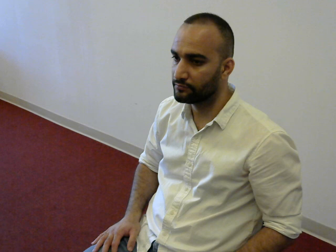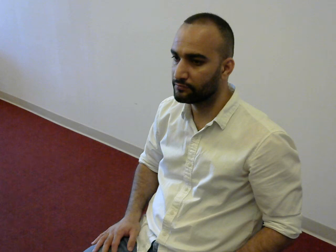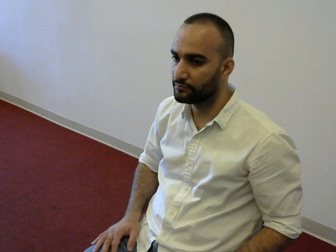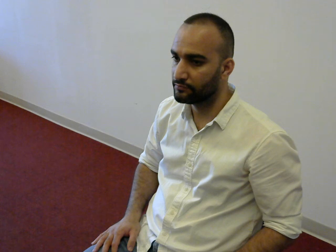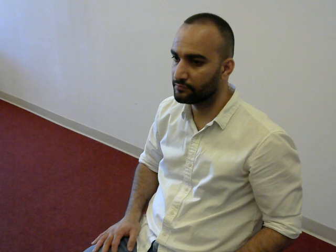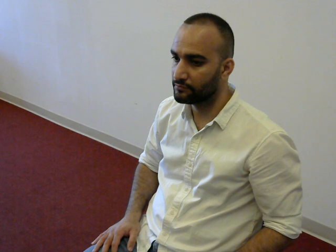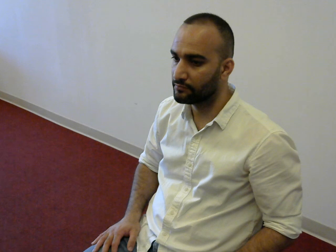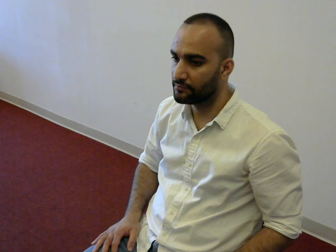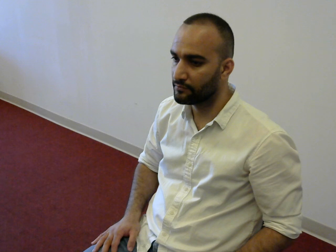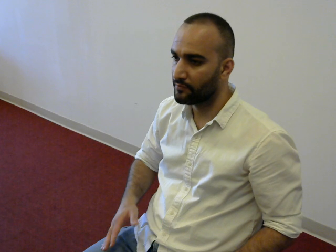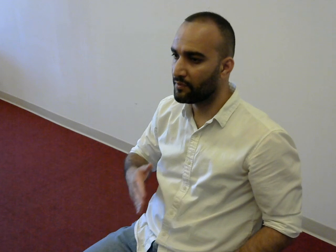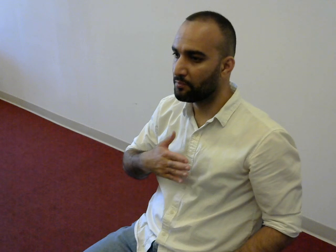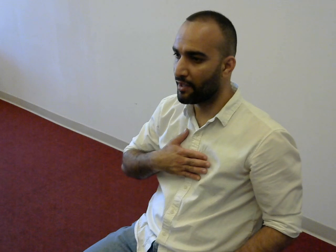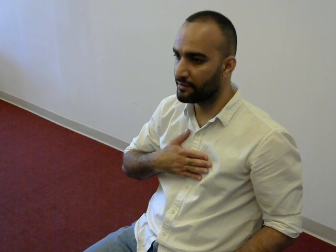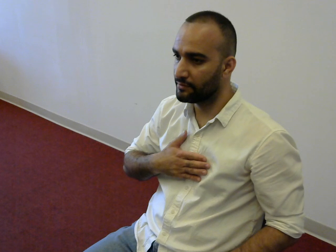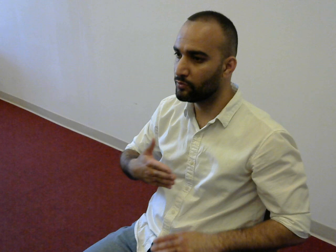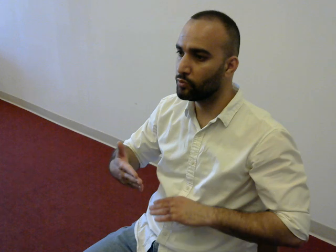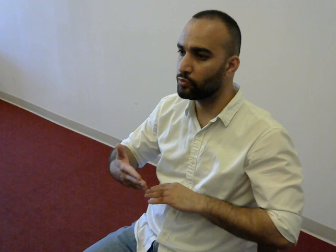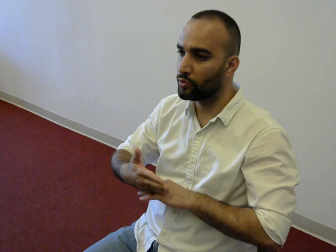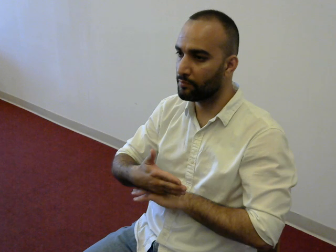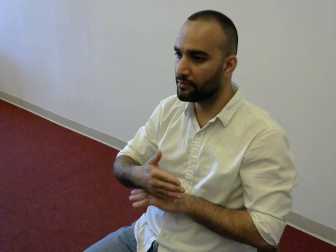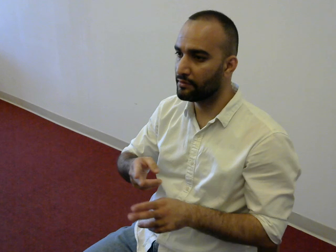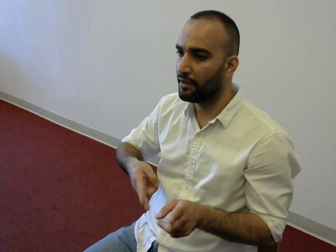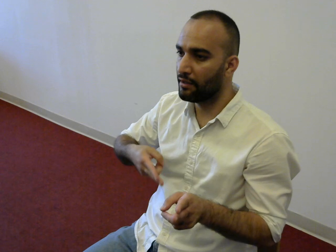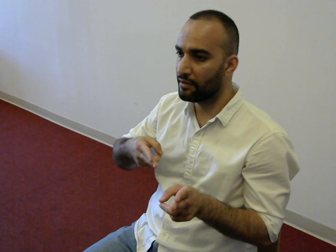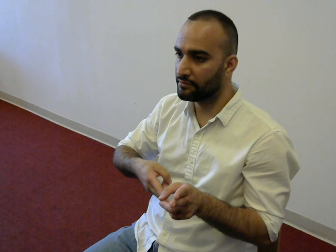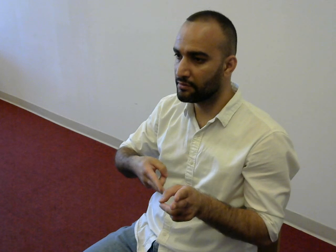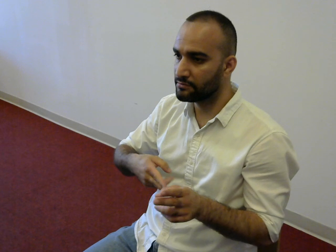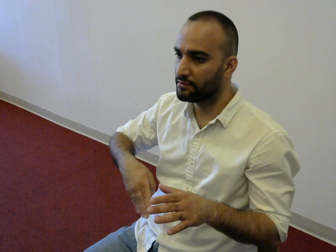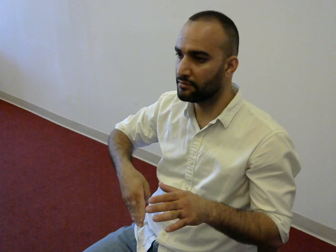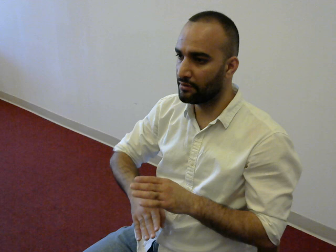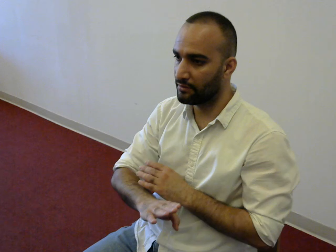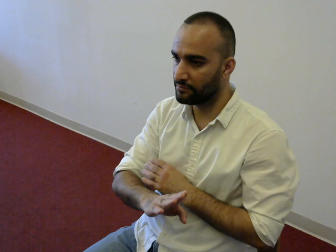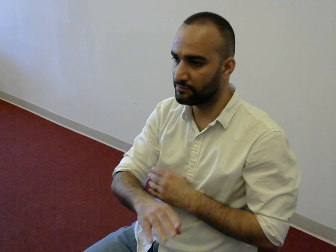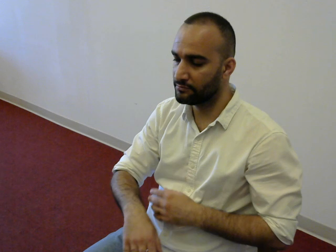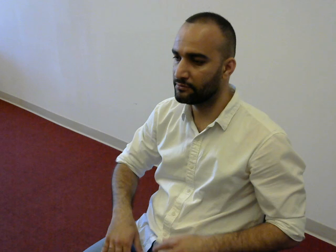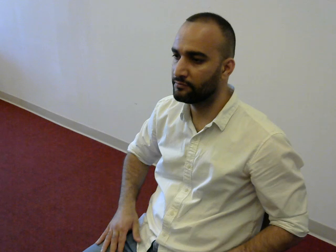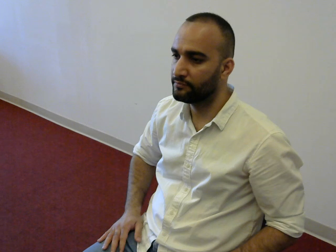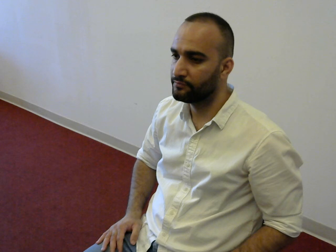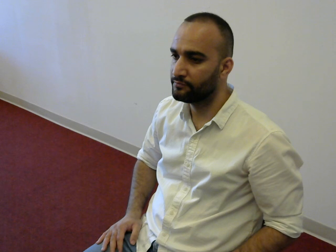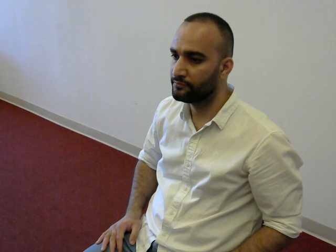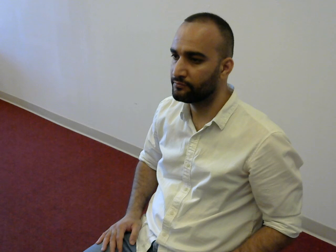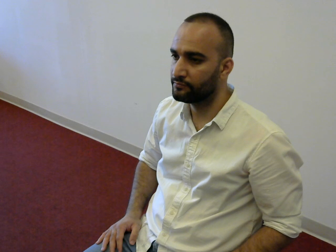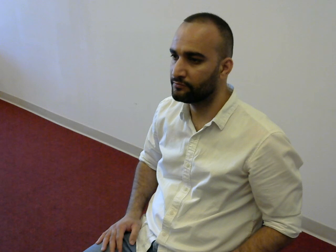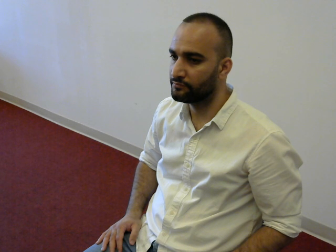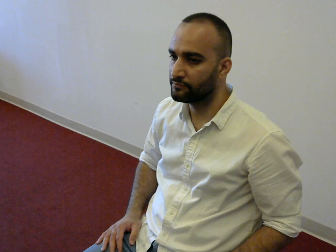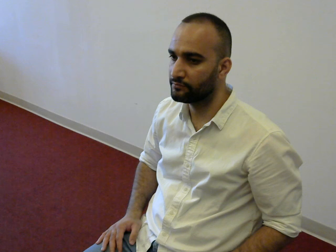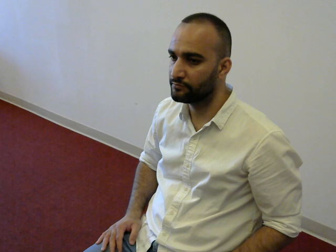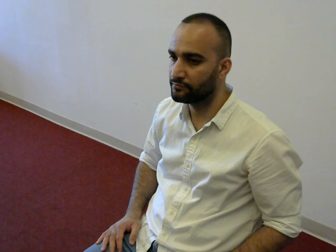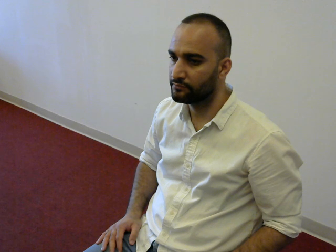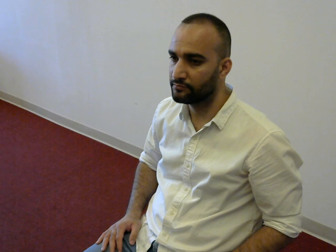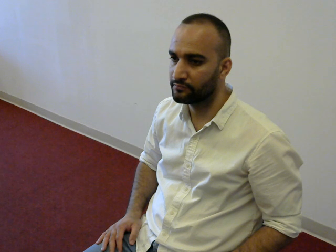Mən Sumqayıta qatarla gedirəm